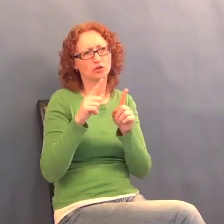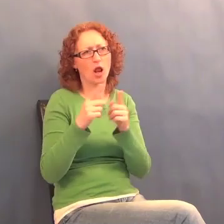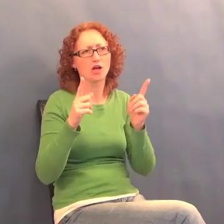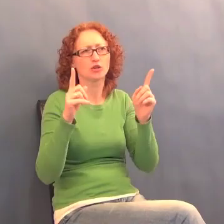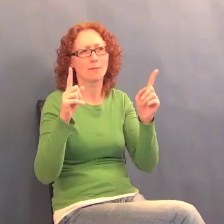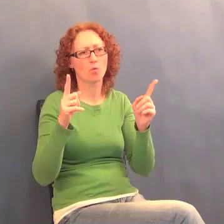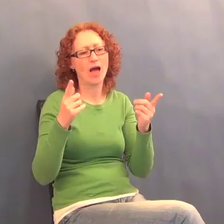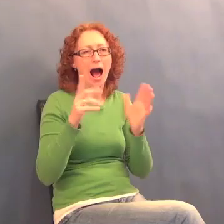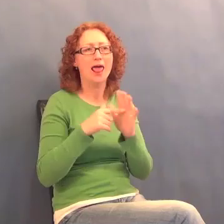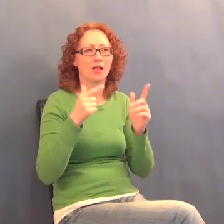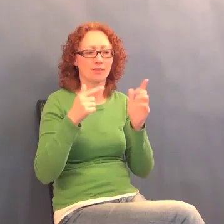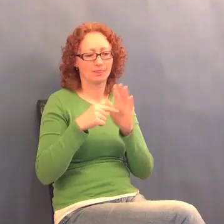Jak się mieszka, to trzeba uważać.